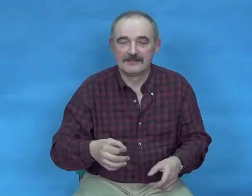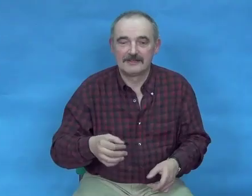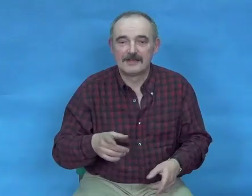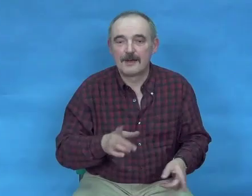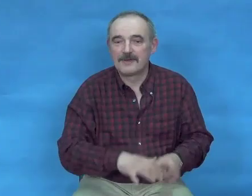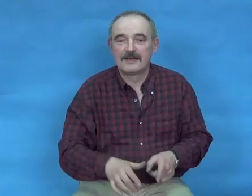Bez...